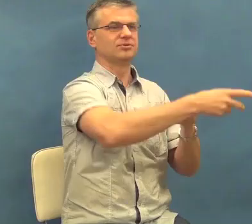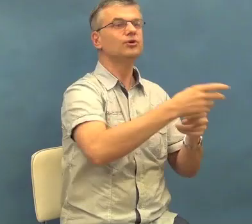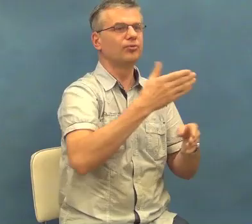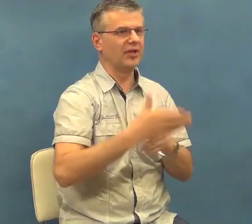To była połowa.